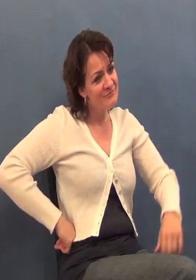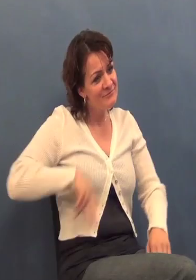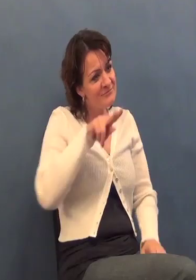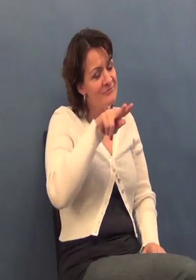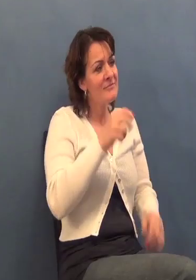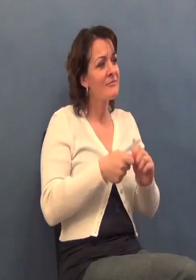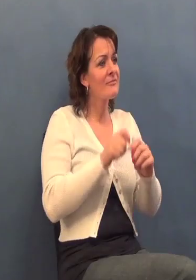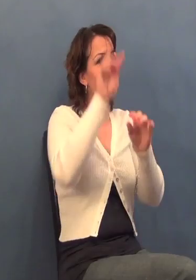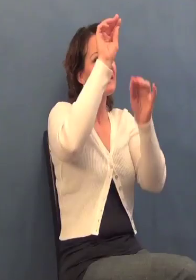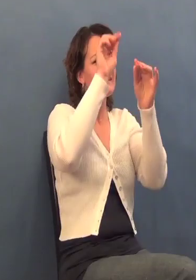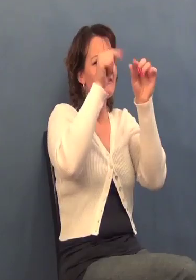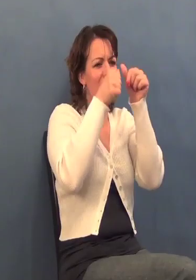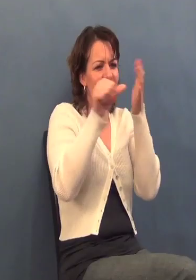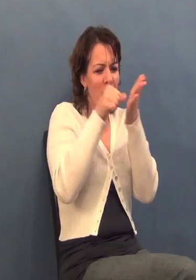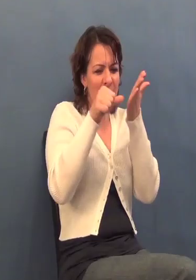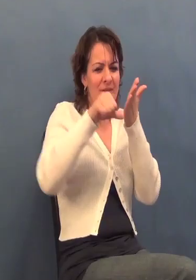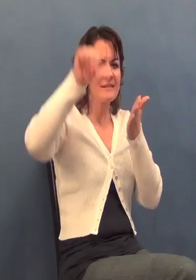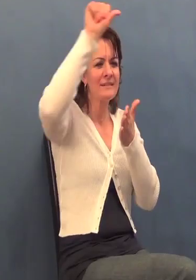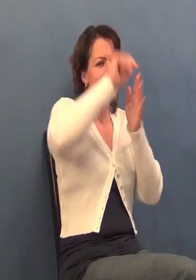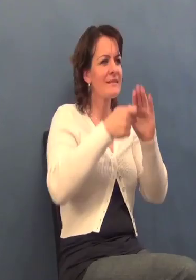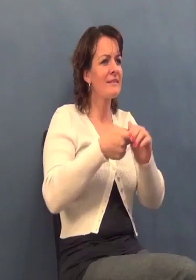Szklarz rzuca kitem za siebie.